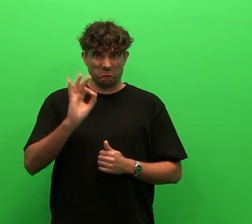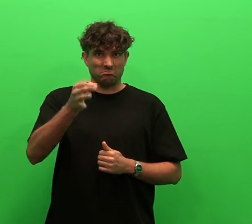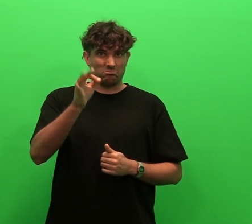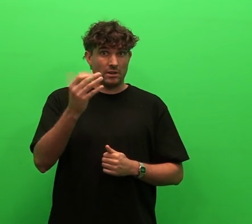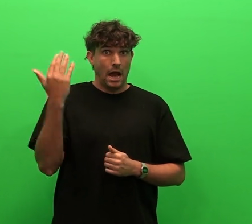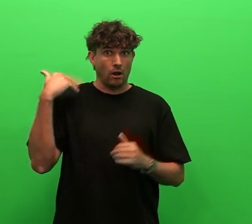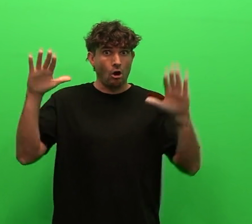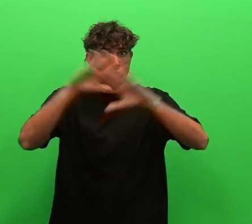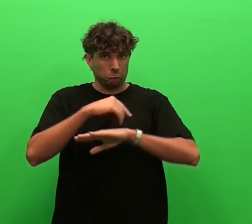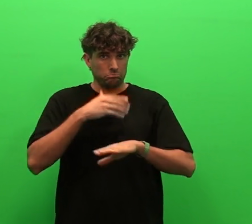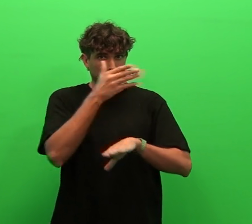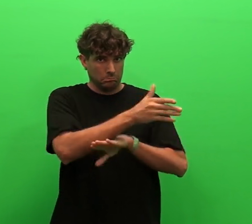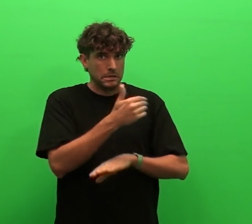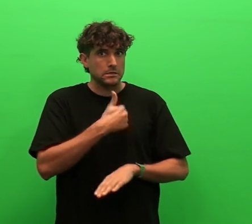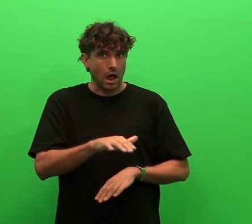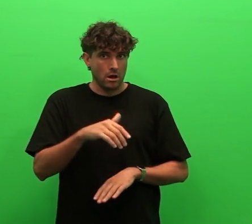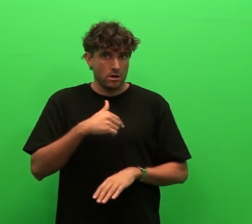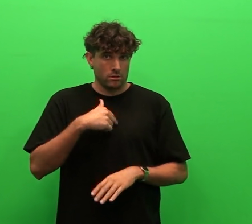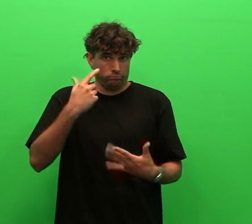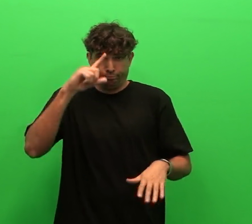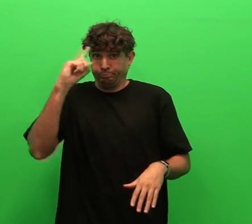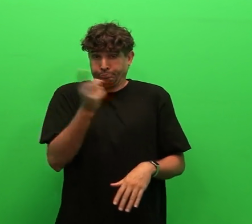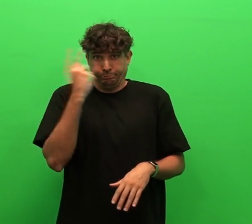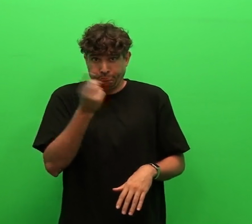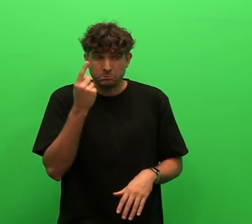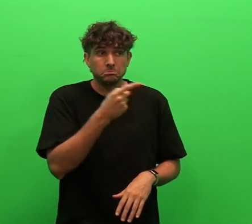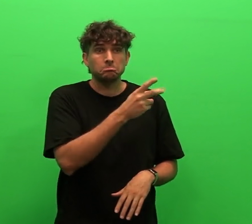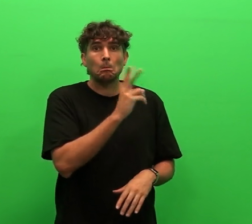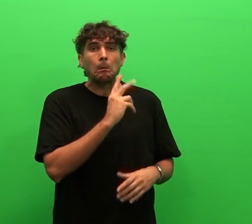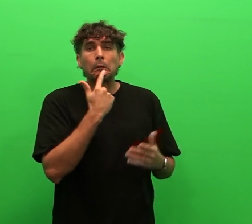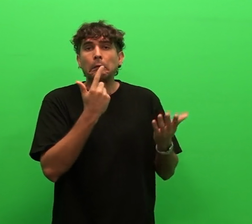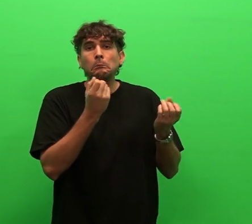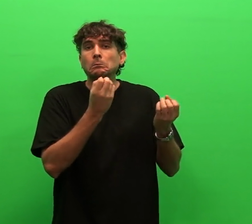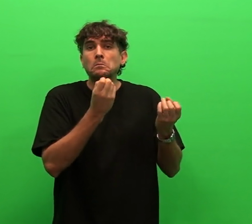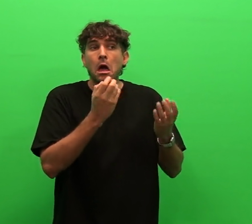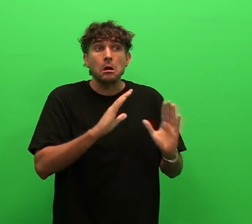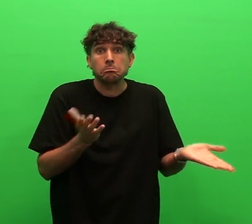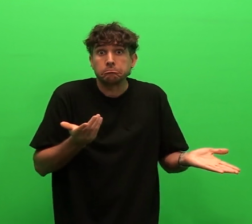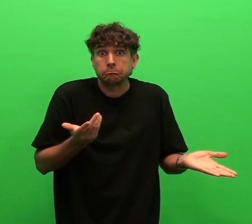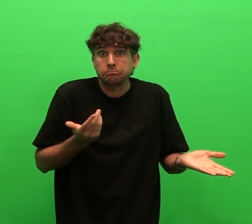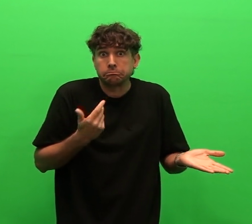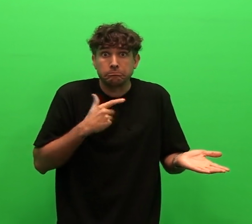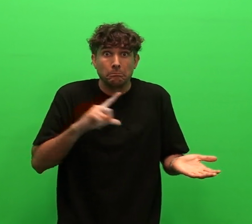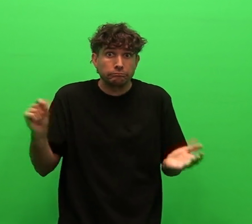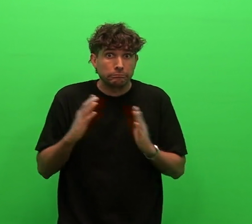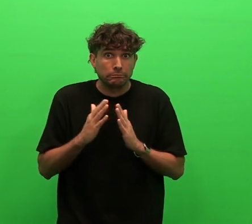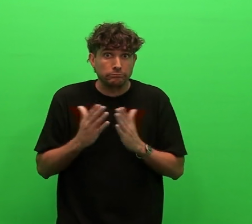Sí, ahir a la nit hi vaig anar ja, estava molt marejat i em van dir que tot estava bé, no ho sé, i vaig marxar a casa.